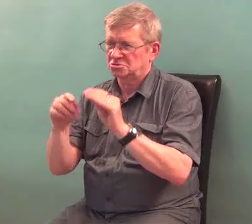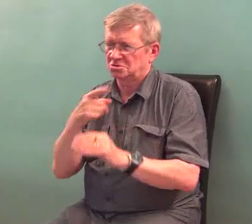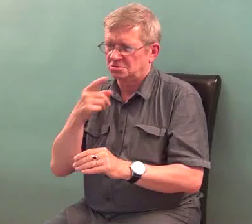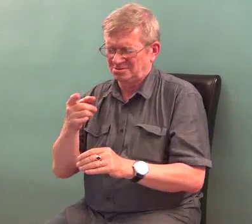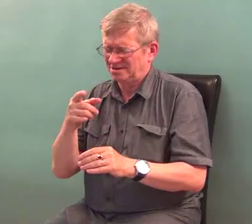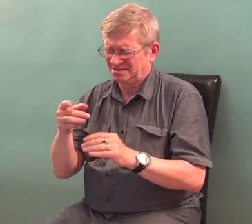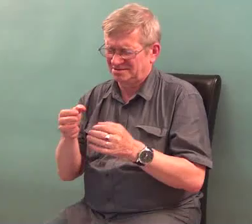Nie, na samochodowy.